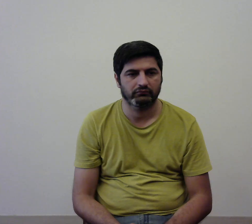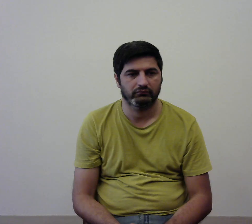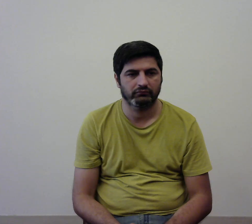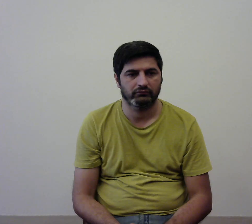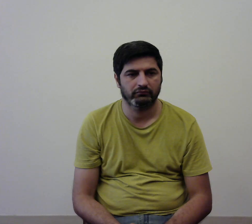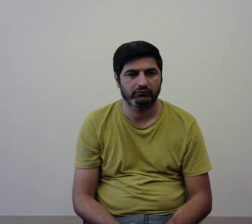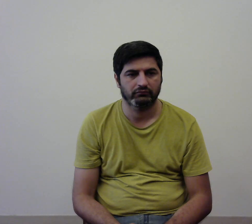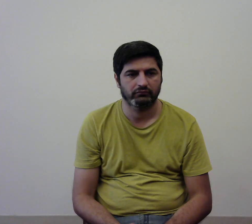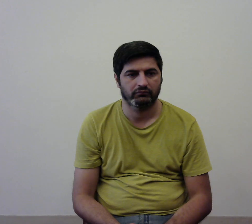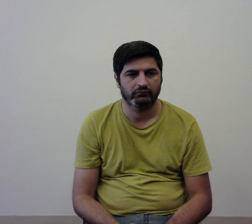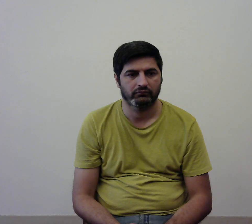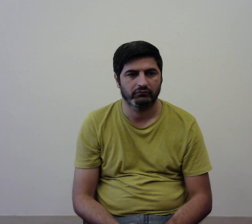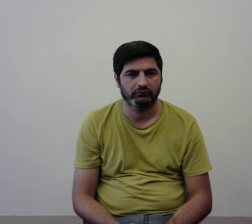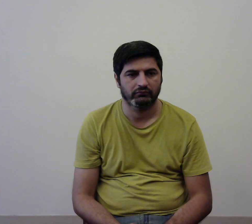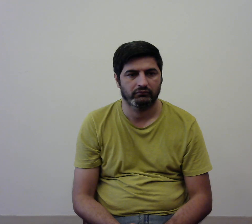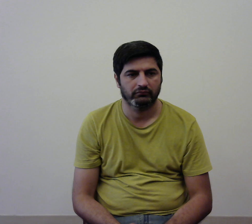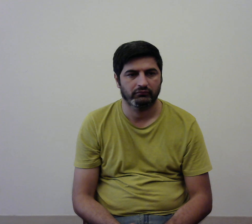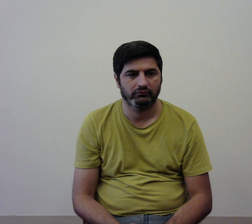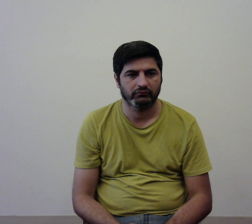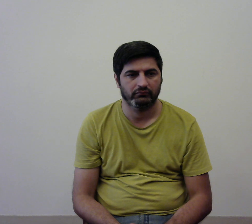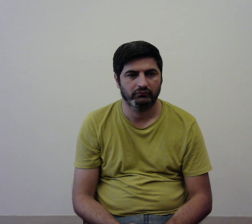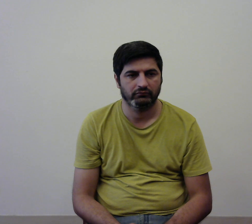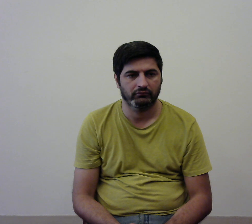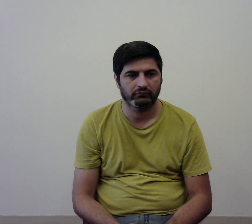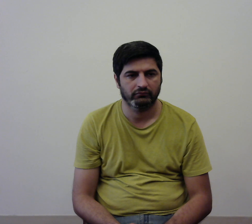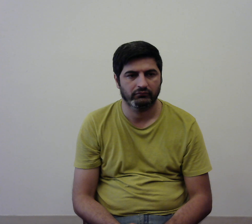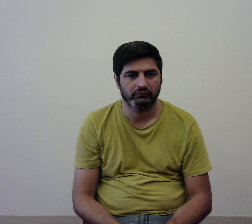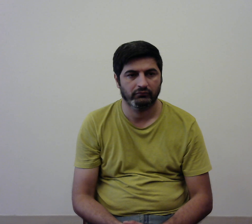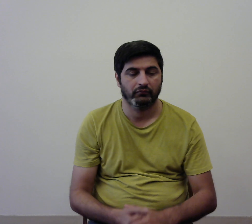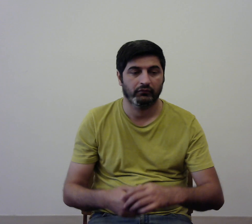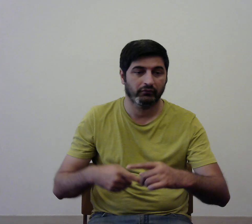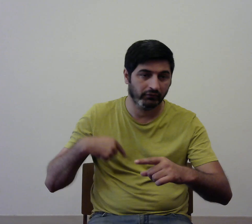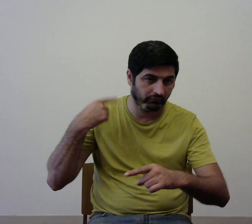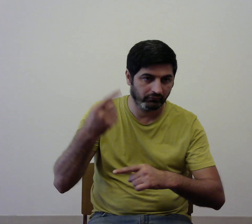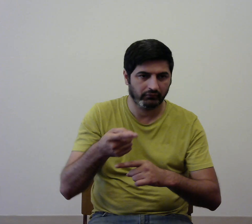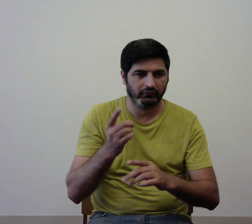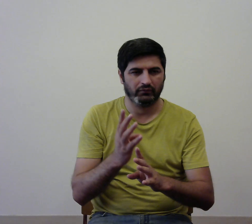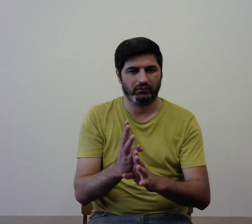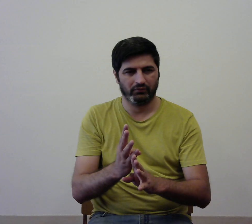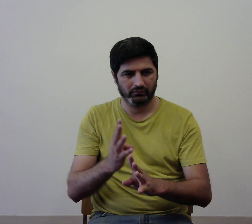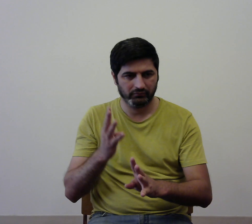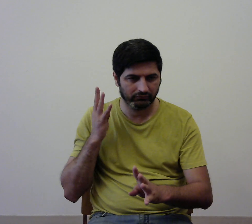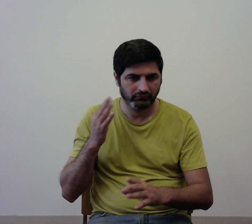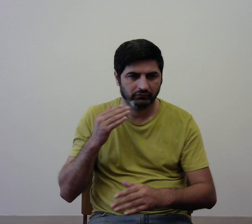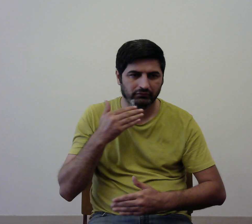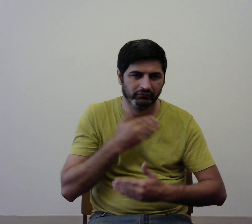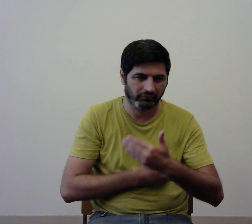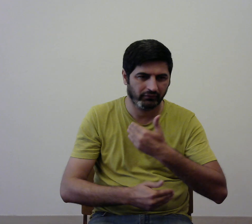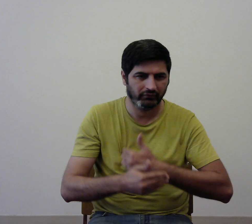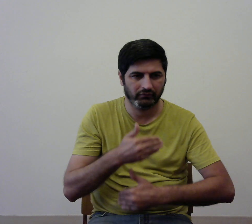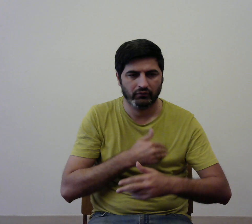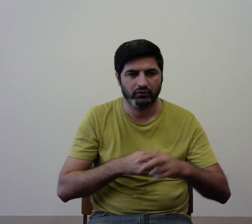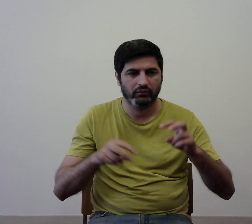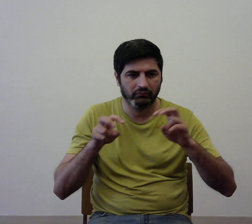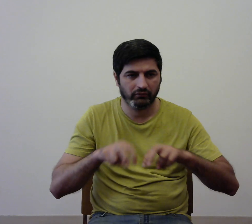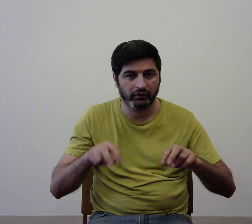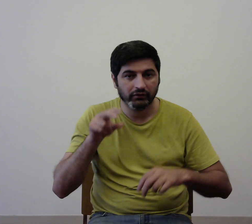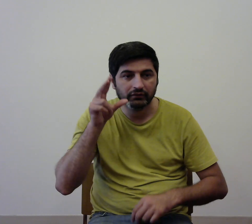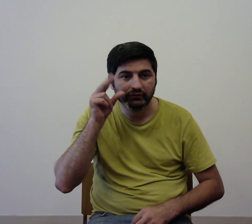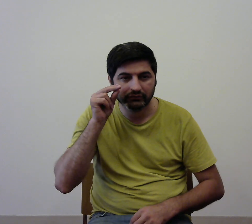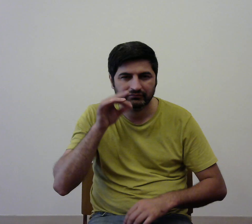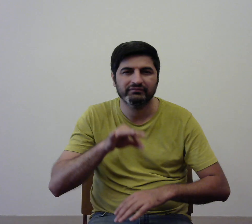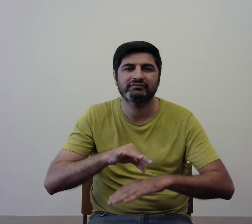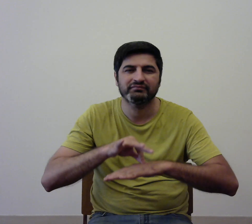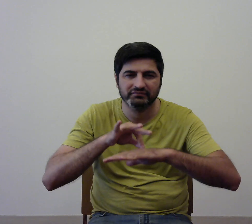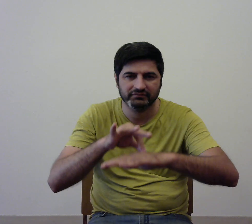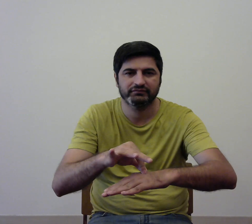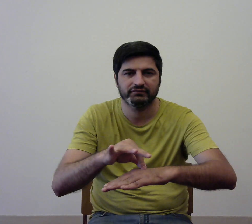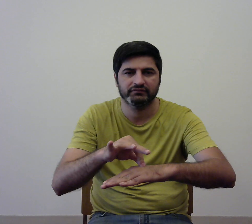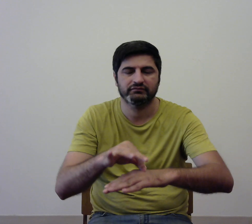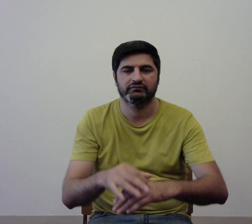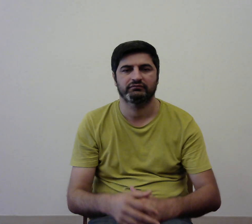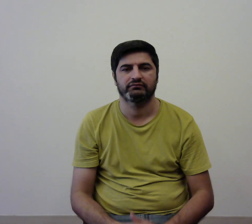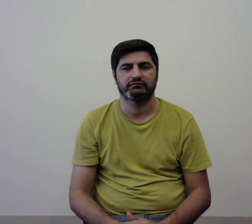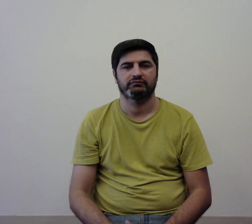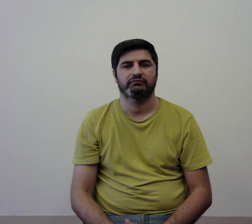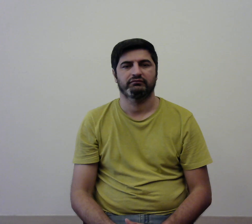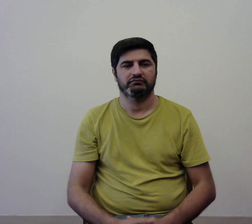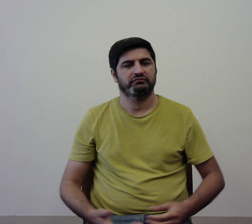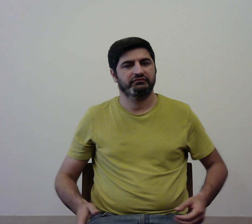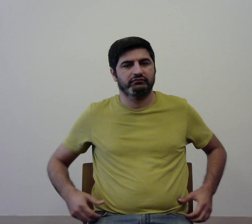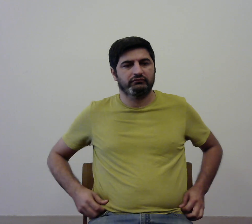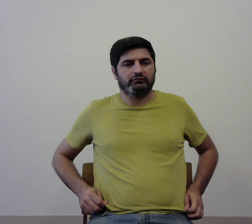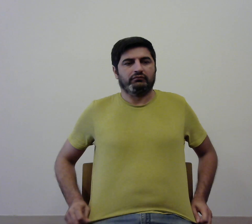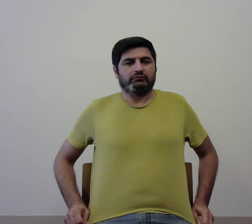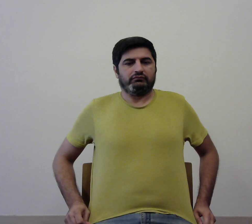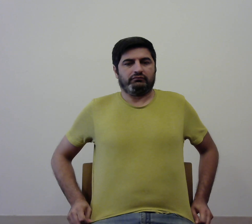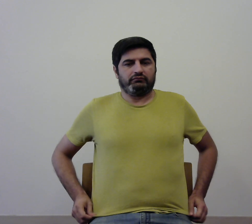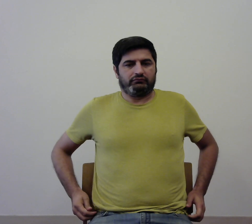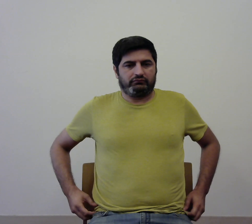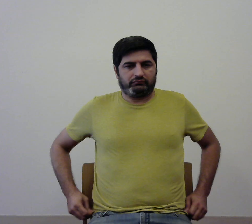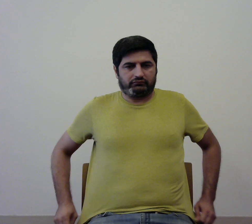Növbəti əlillik müayinəsi nə zaman keçiriləcək?